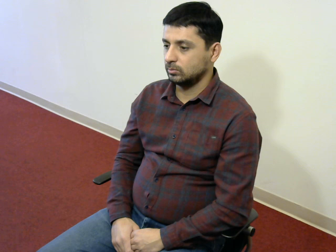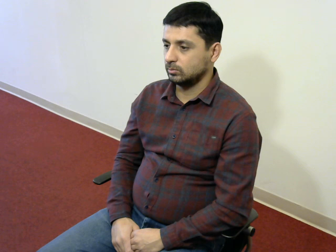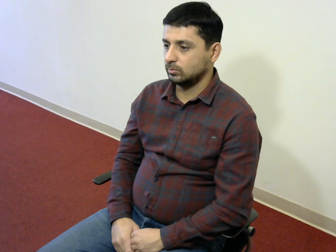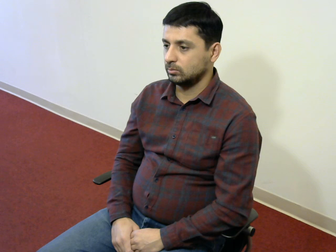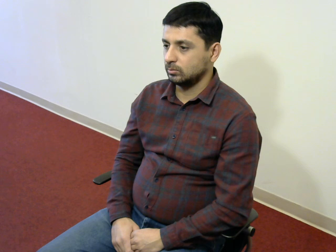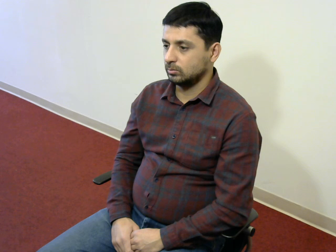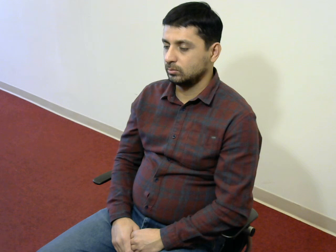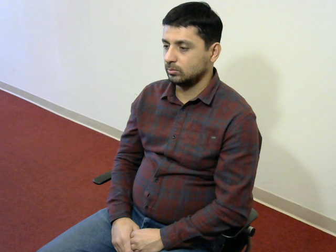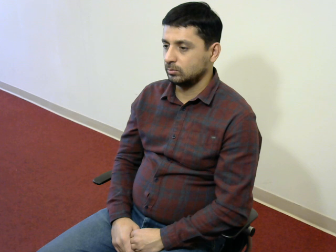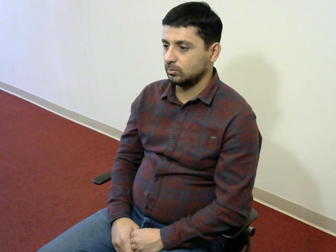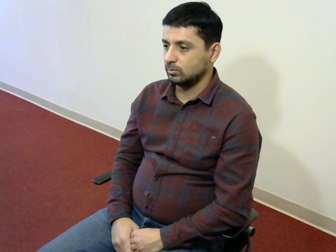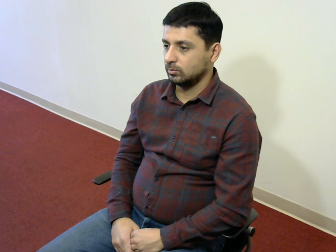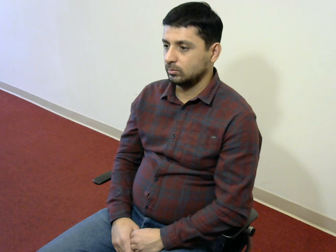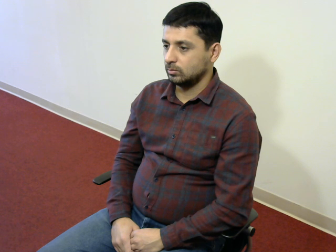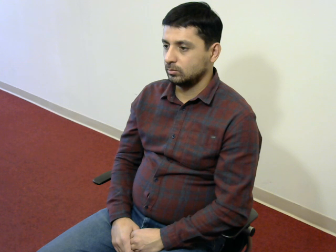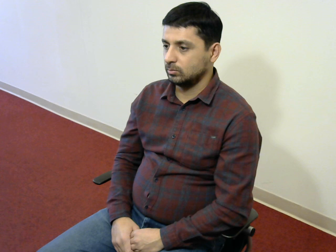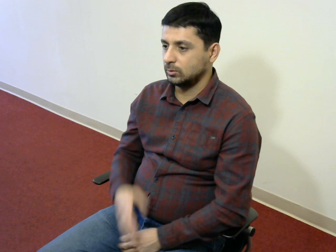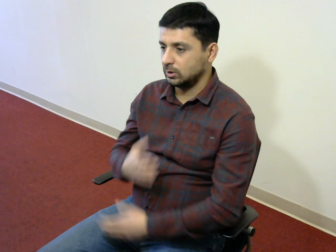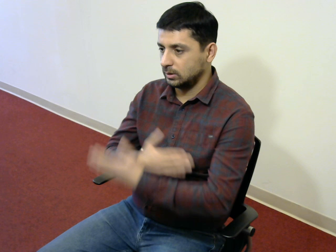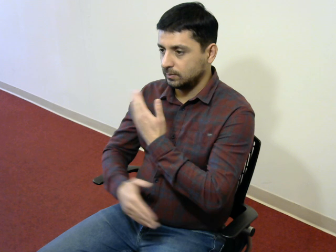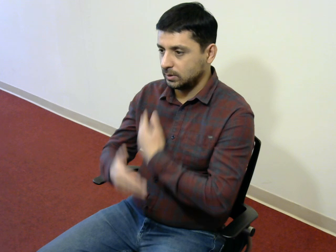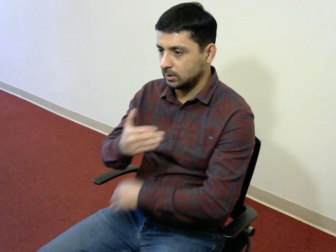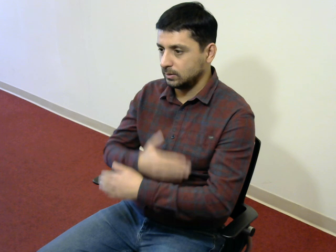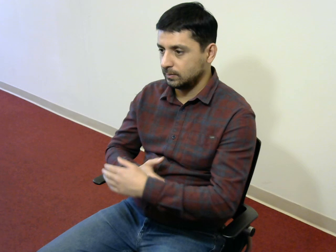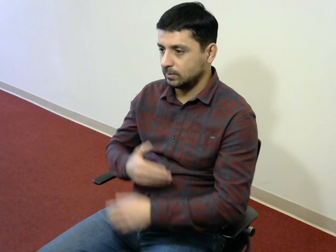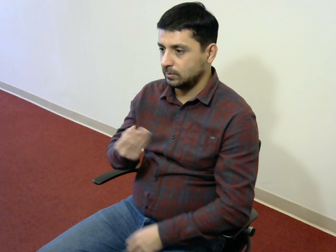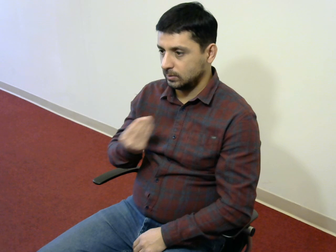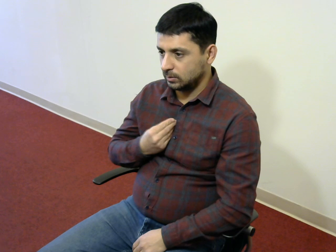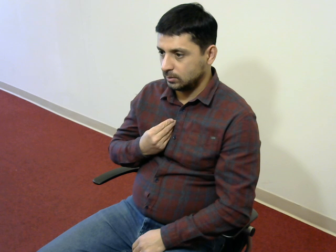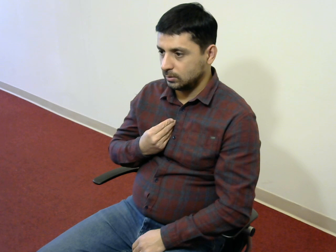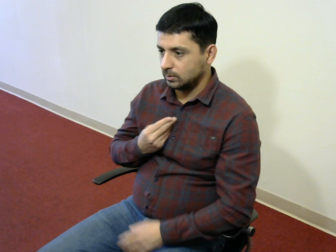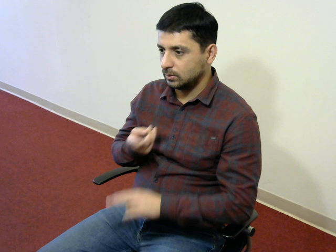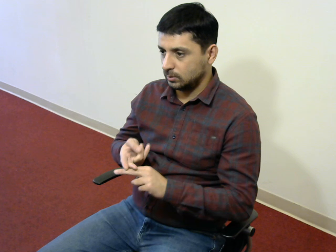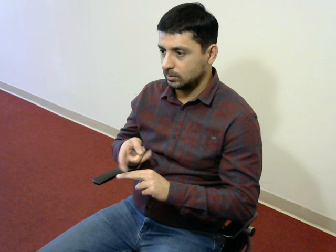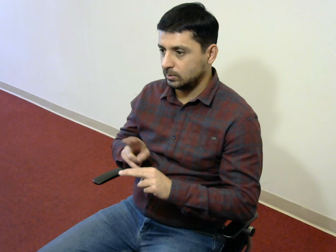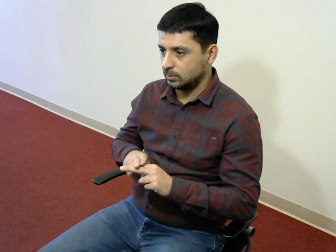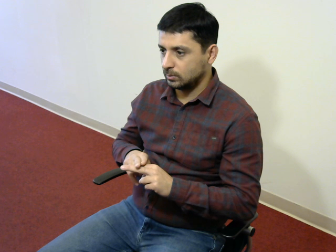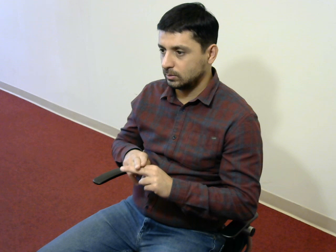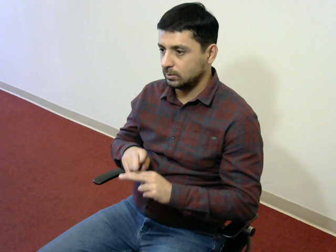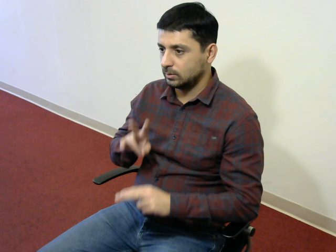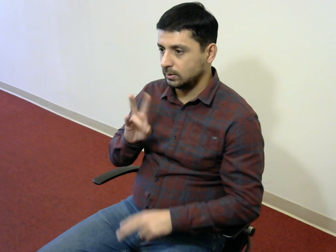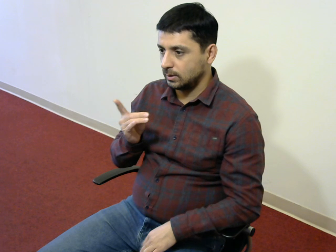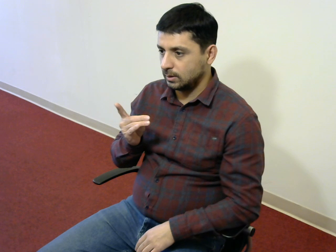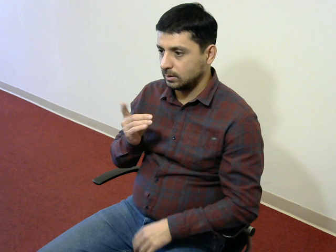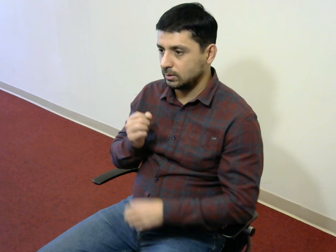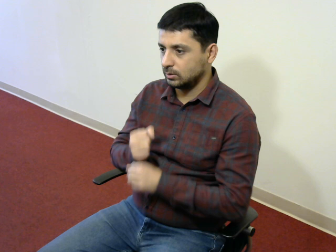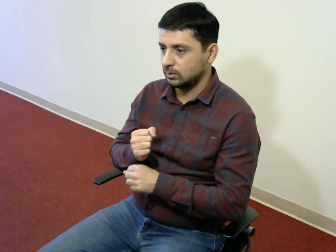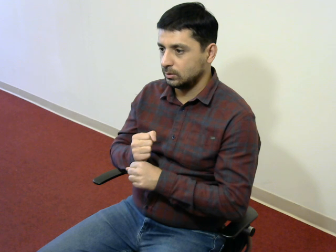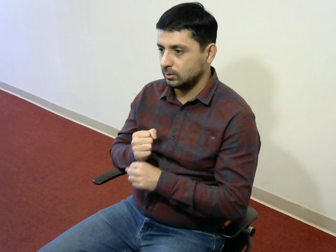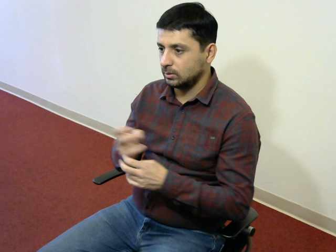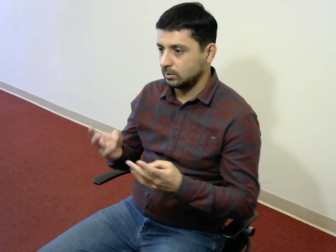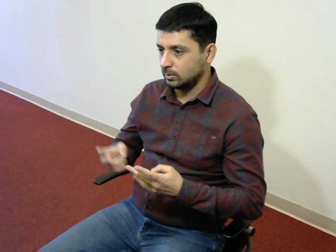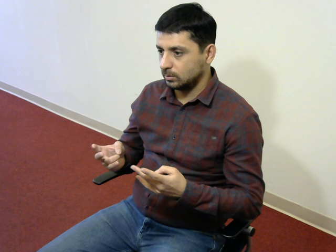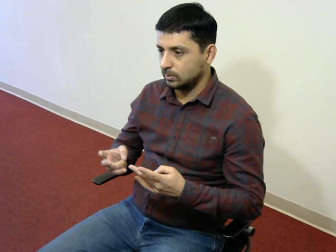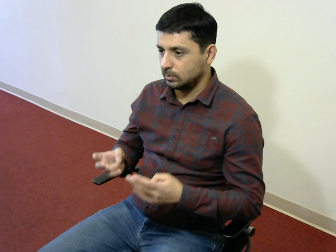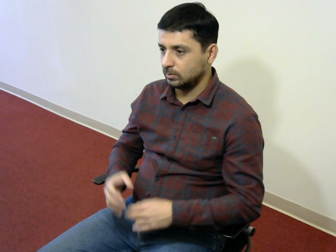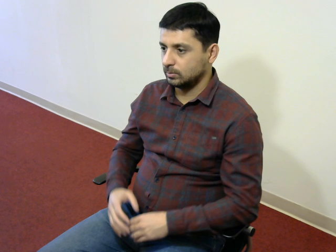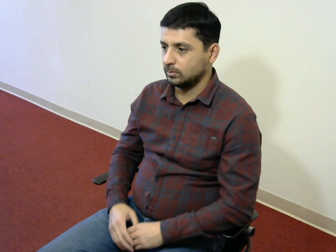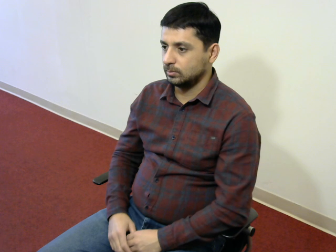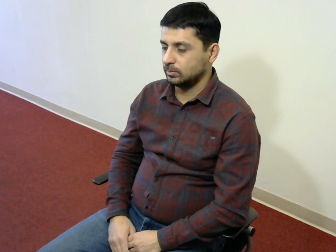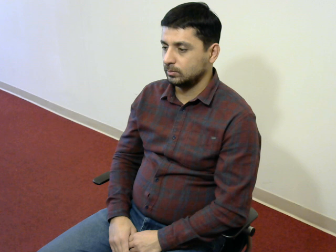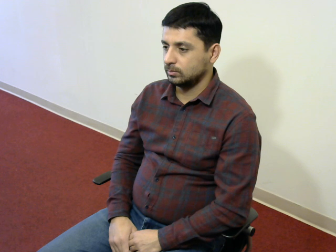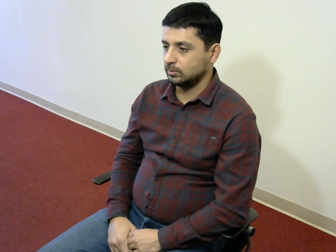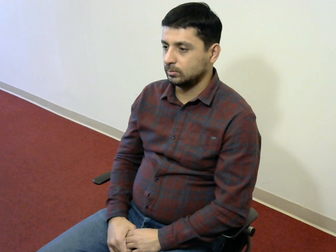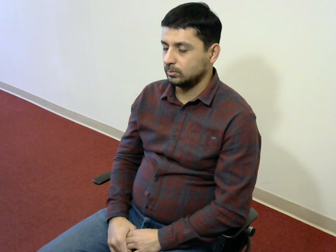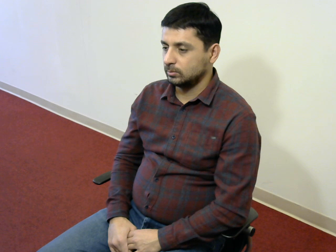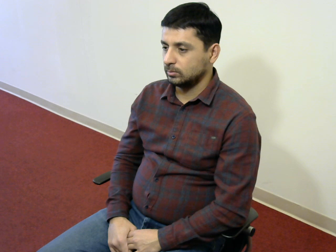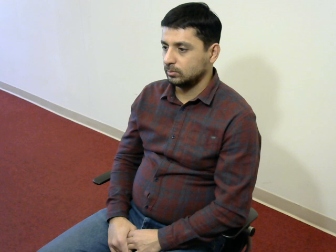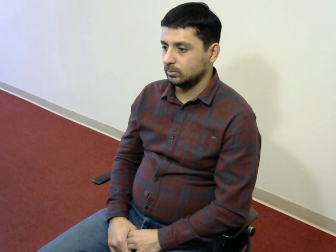Əlilliyin təyin olunması üçün nə etmək lazımdır?